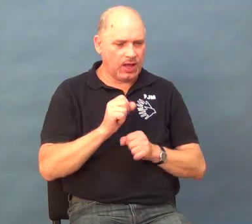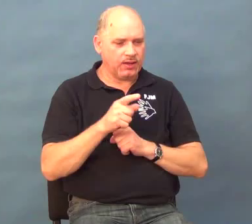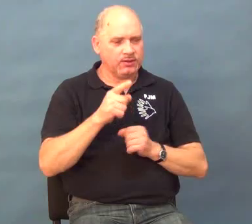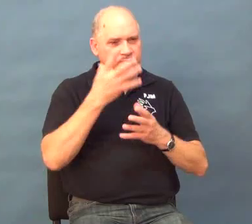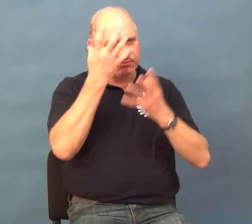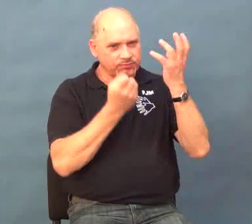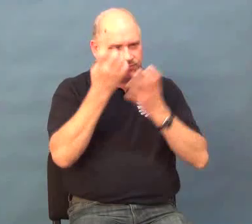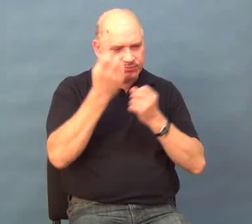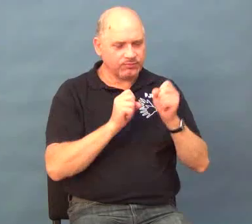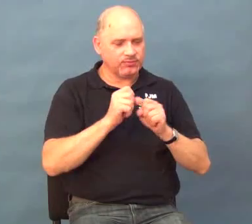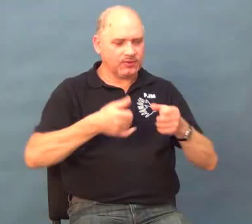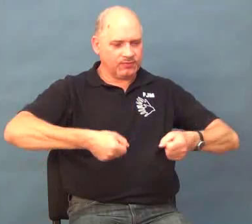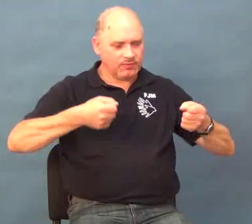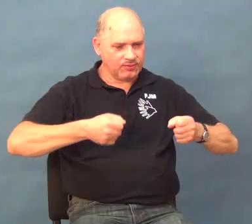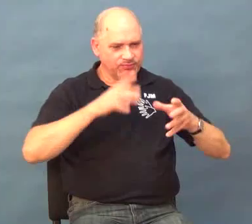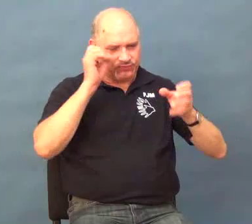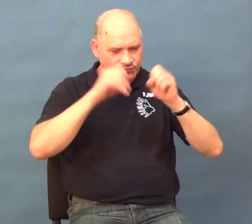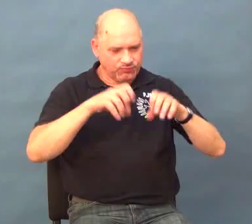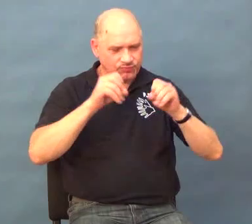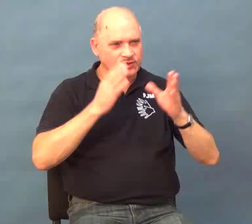Mężczyzna zrywa gruszki i wkłada je do kosza.